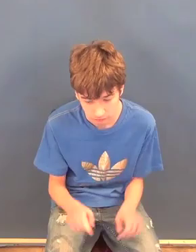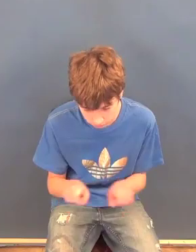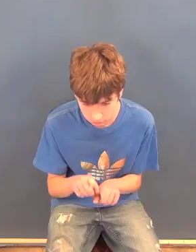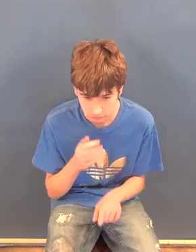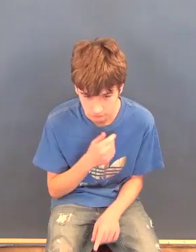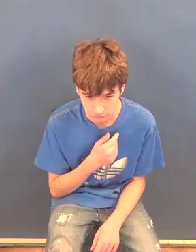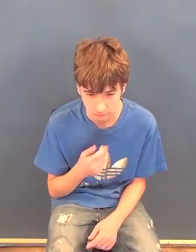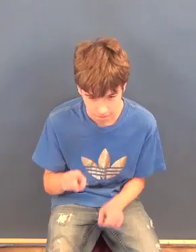Do szkoły.